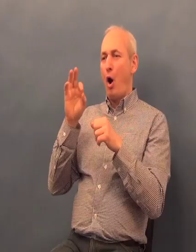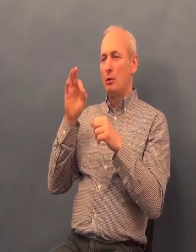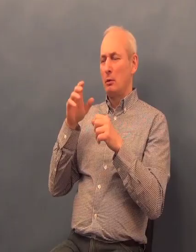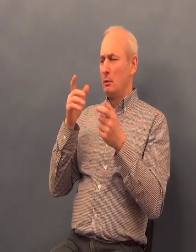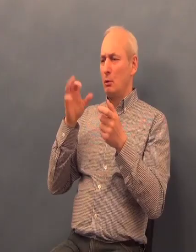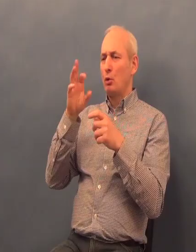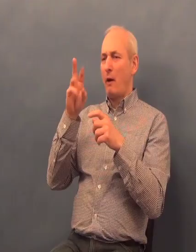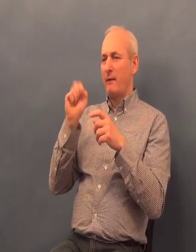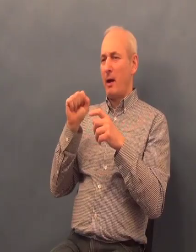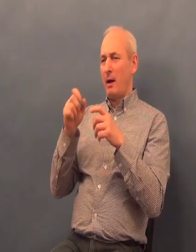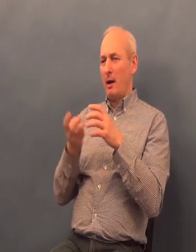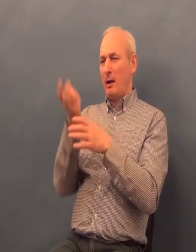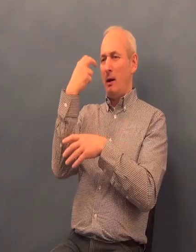To sowa, która wylatuje z dziupli.